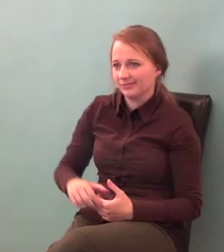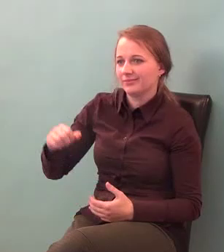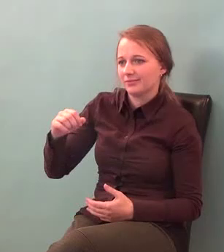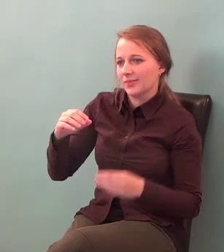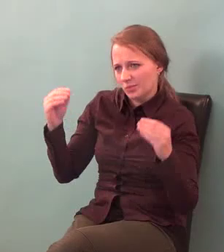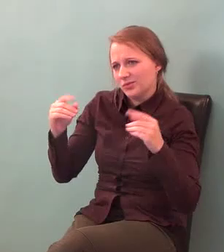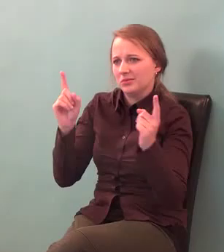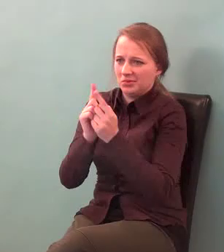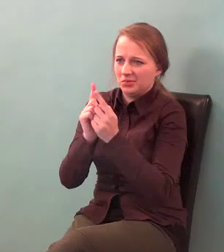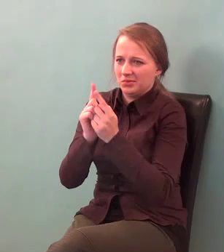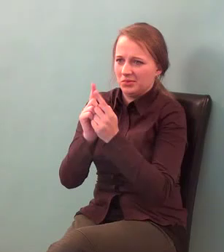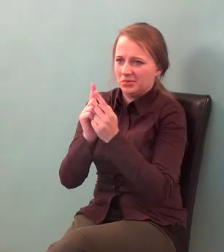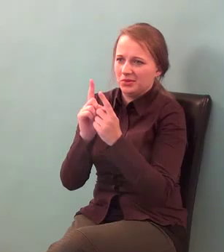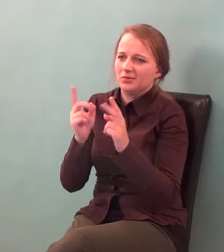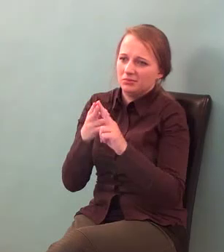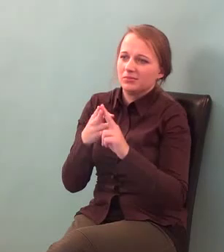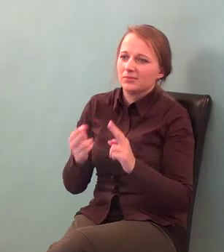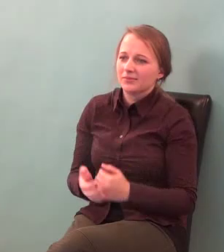Można się spotkać, umówić.